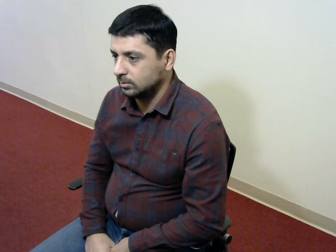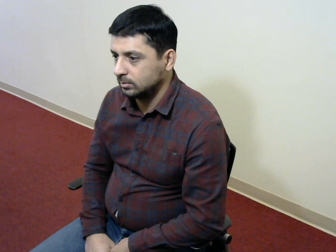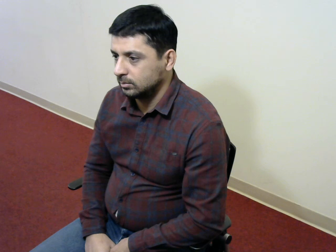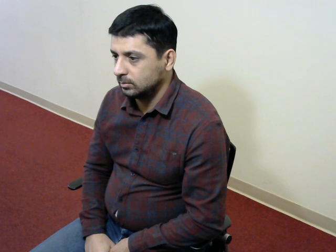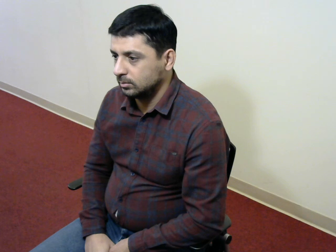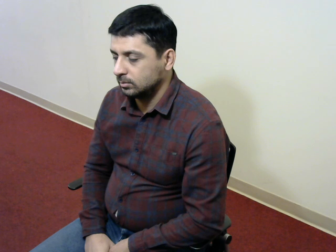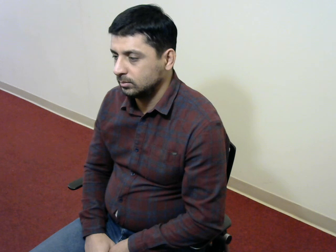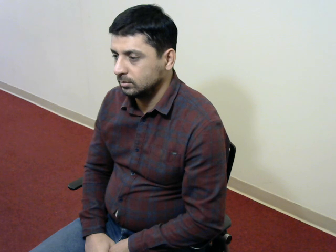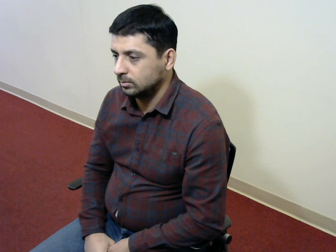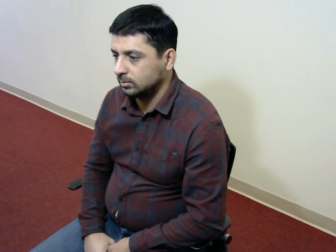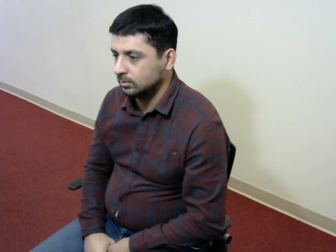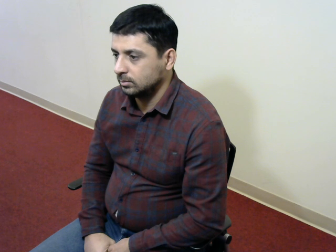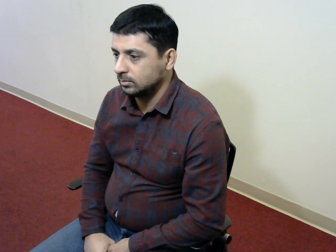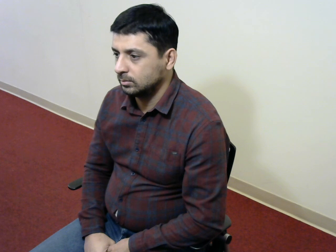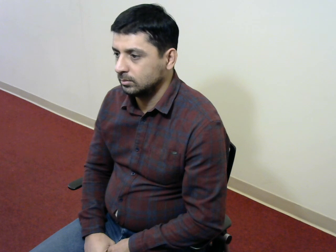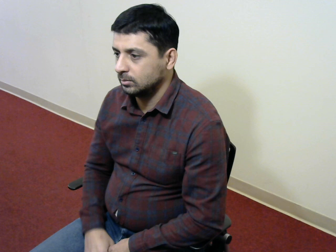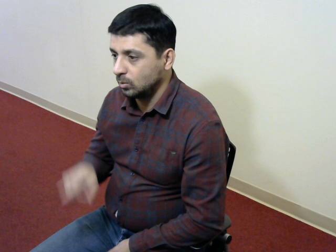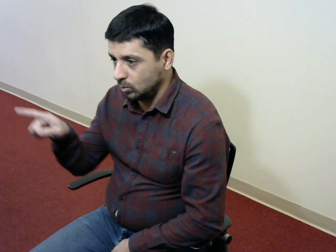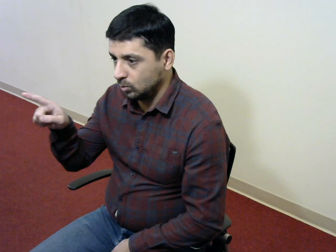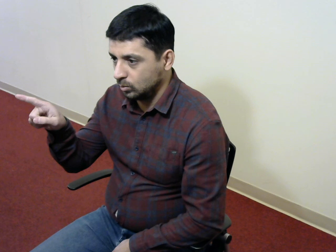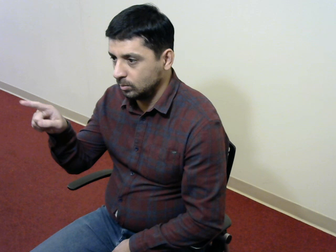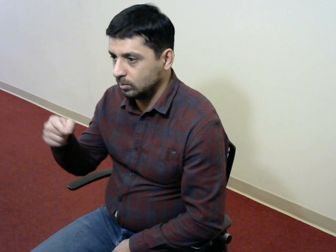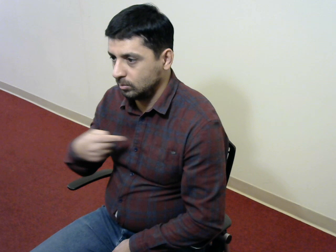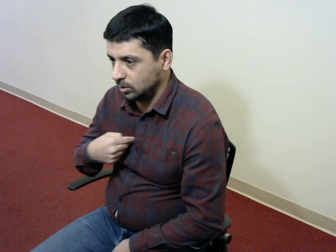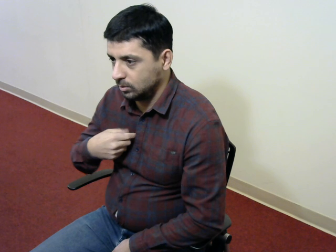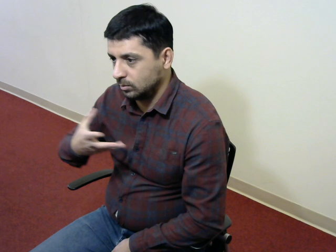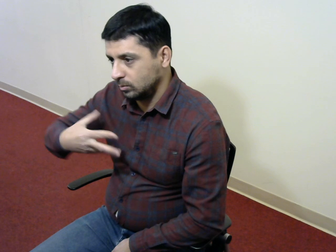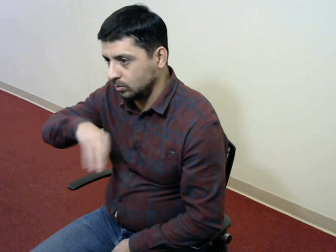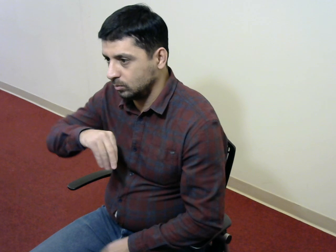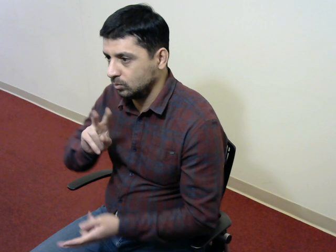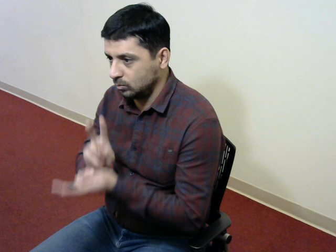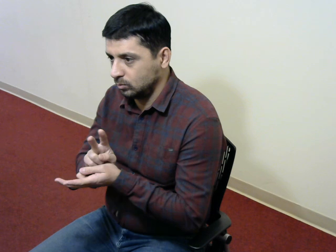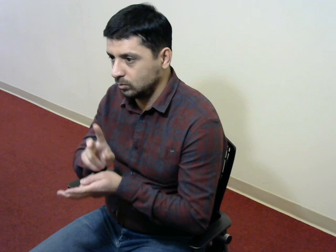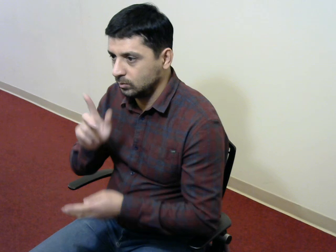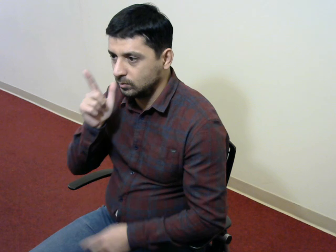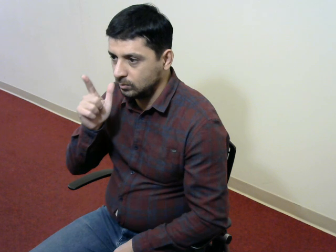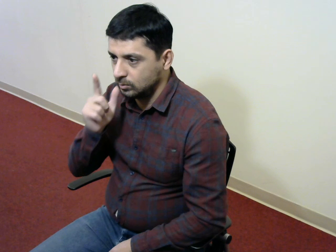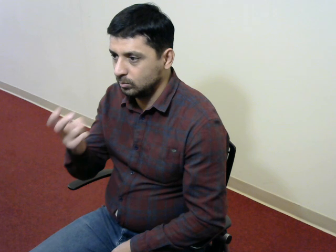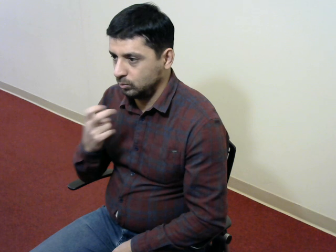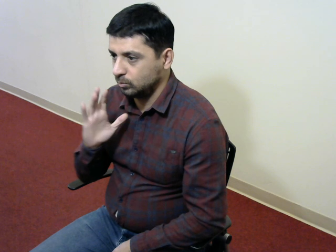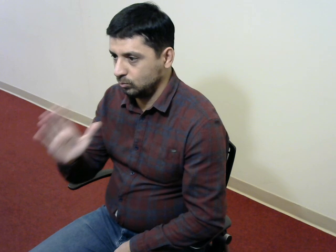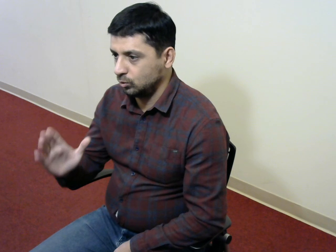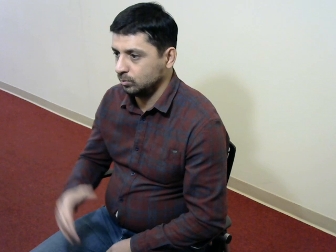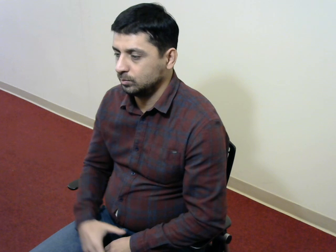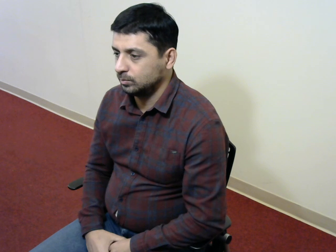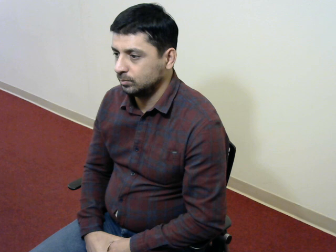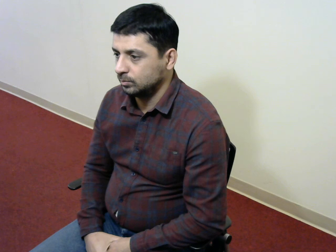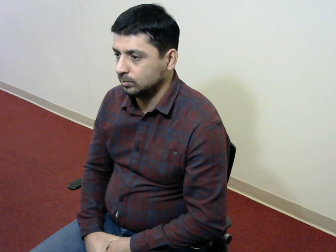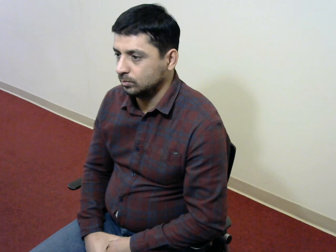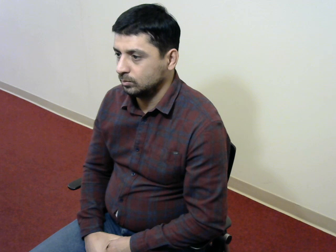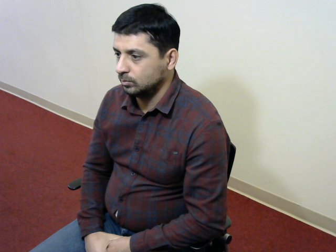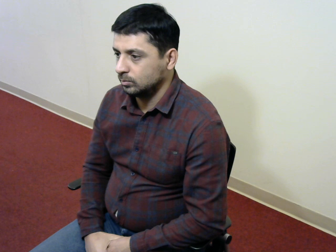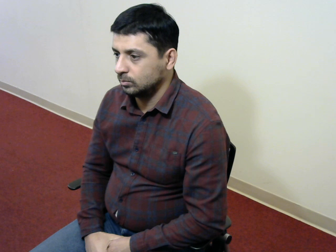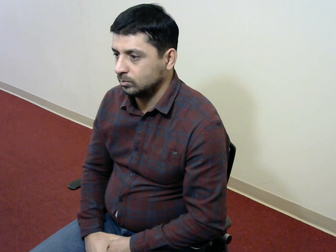O, bizi görməyə birisigün gələcək